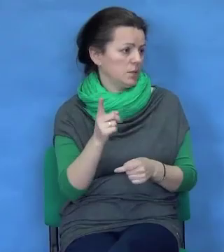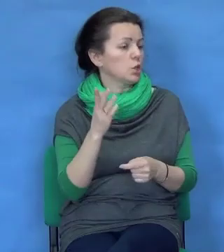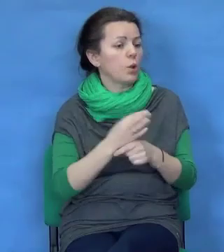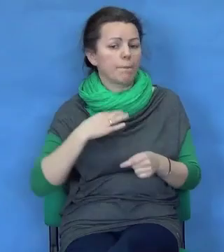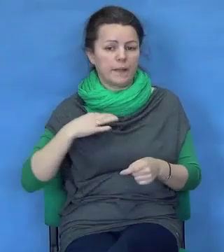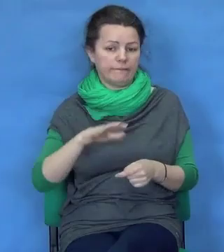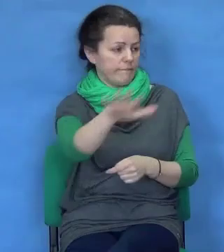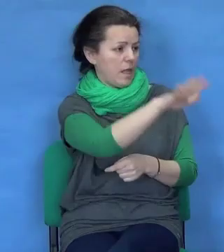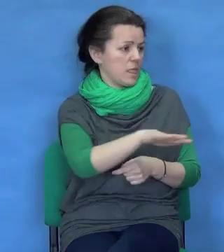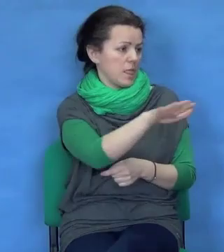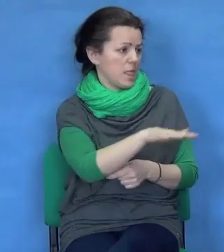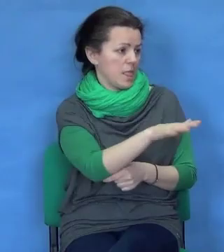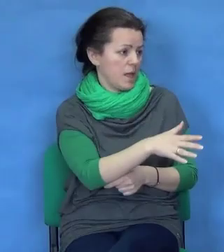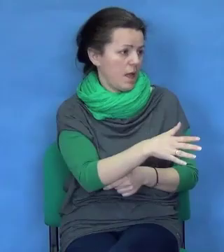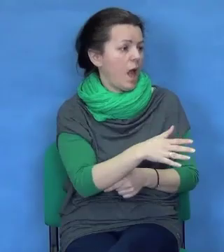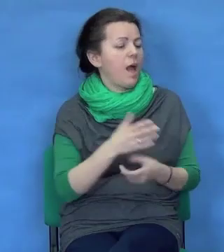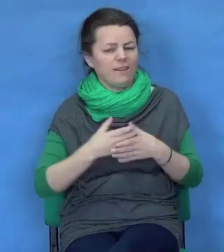Tylko na terenie prywatnym.